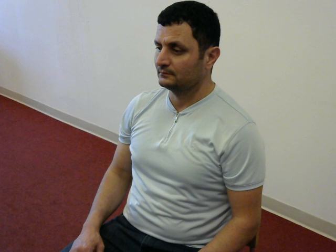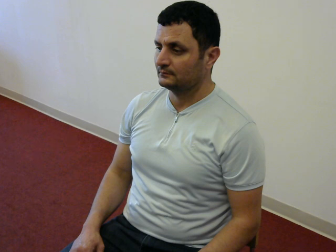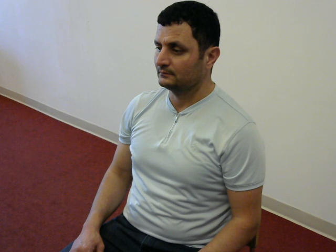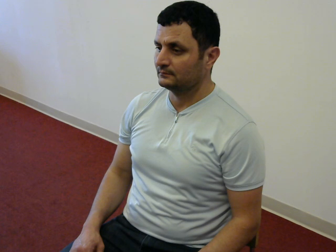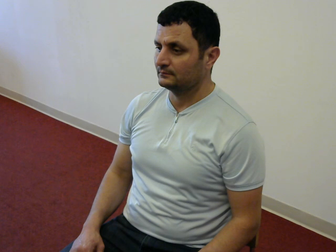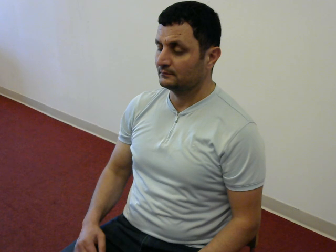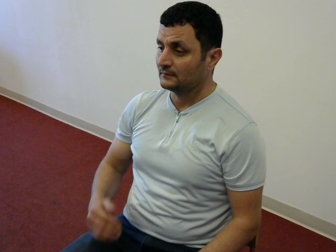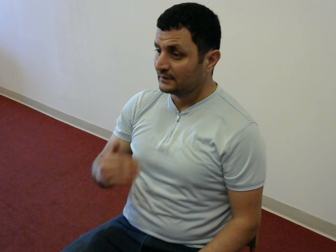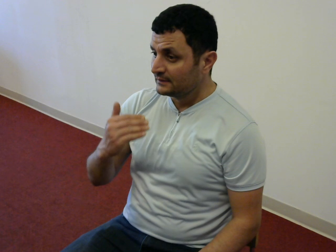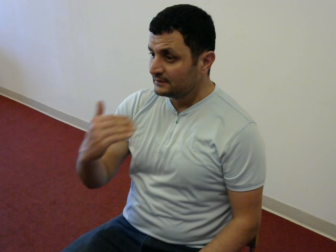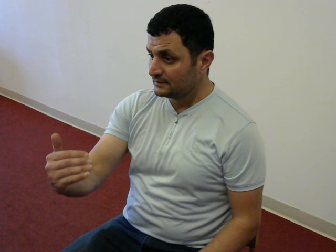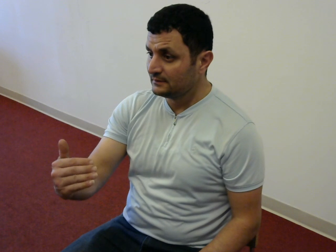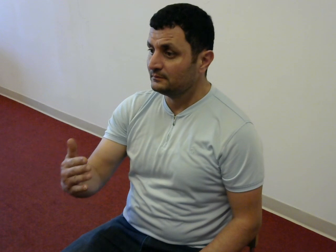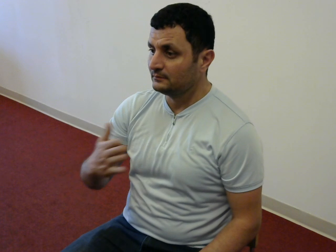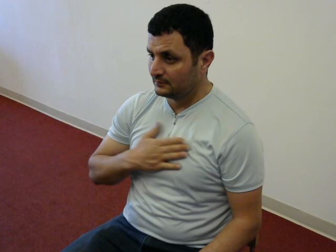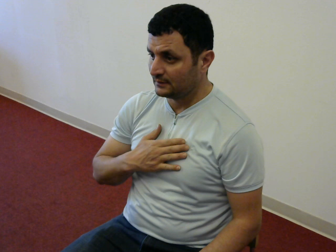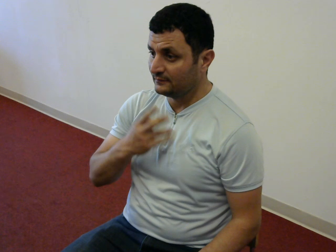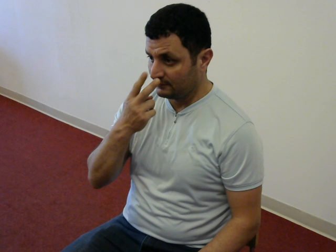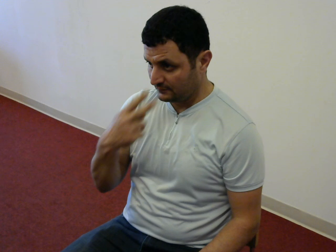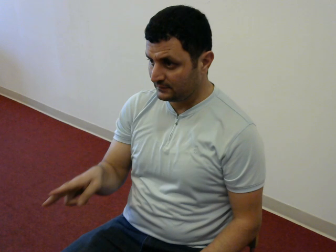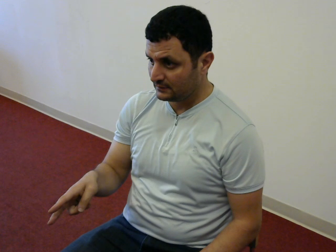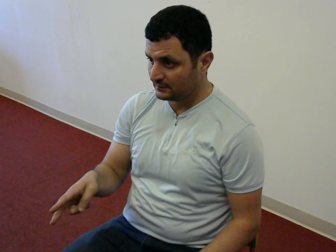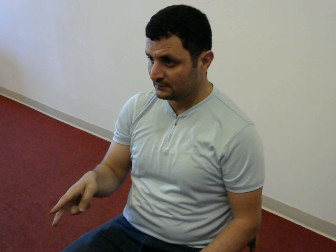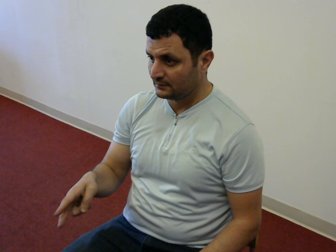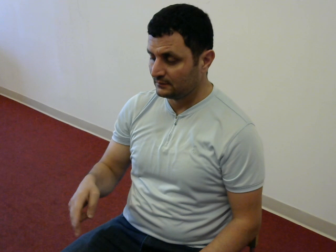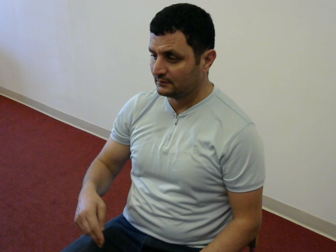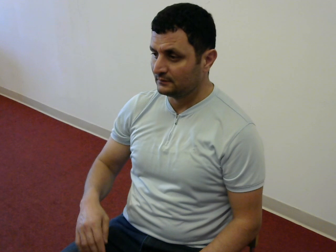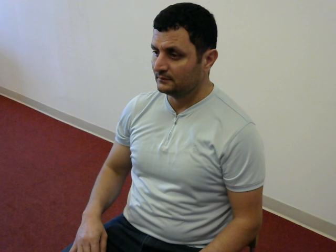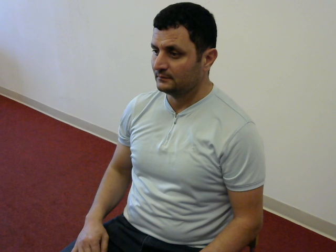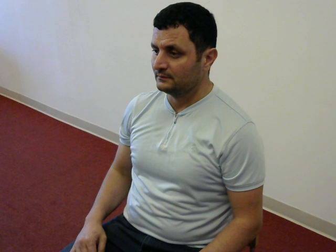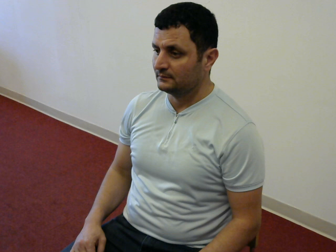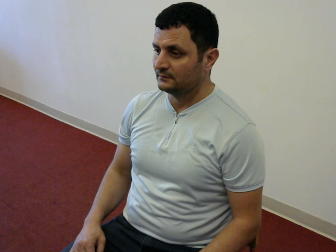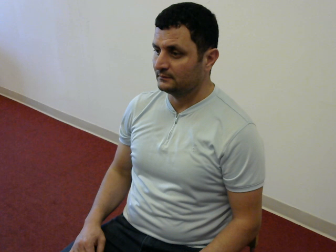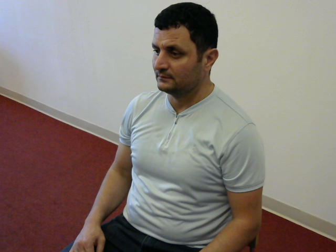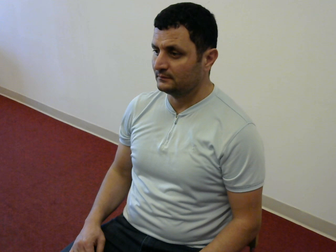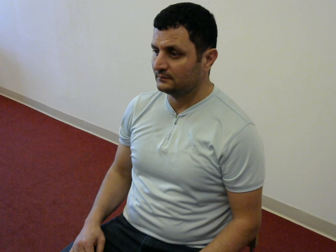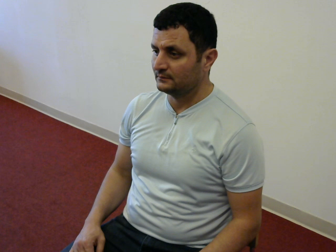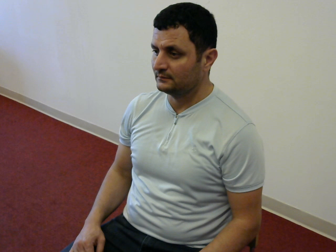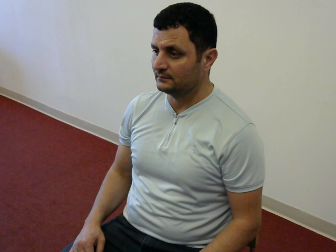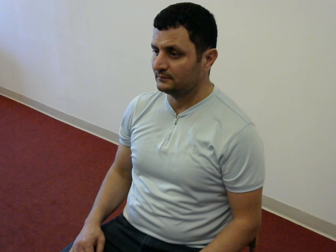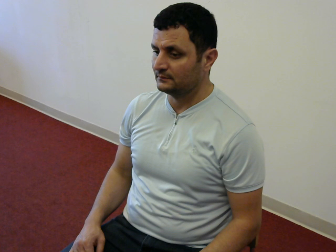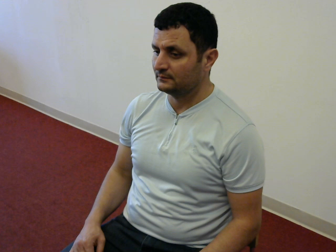Siz məni görürsünüzmü?